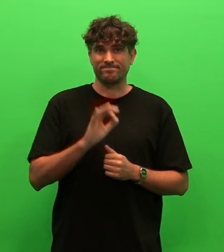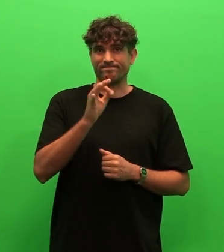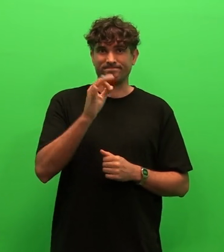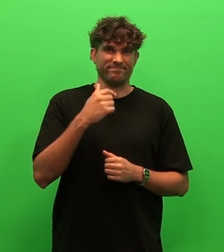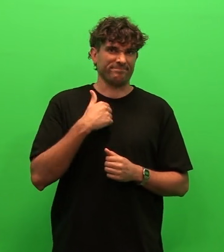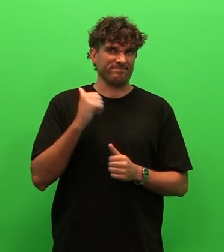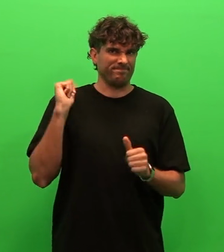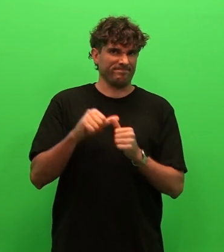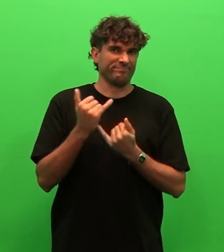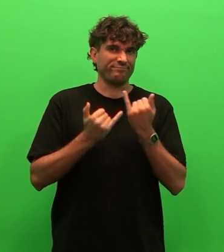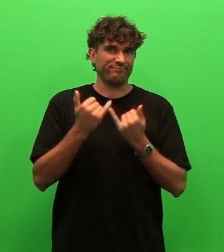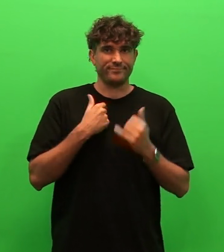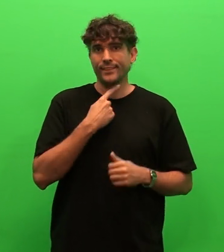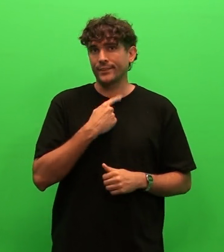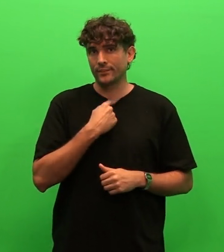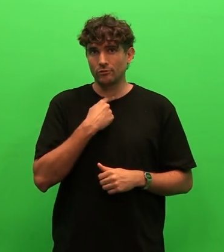Sí, fins ara he tingut problemes de tiroides.